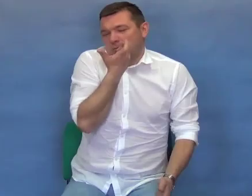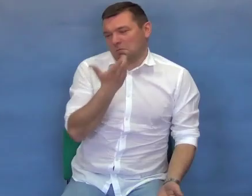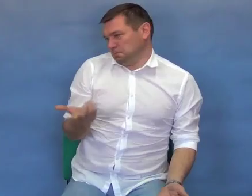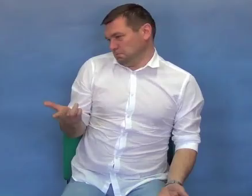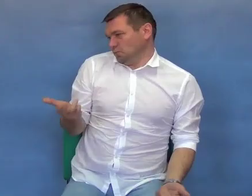Skąd je wzięli?